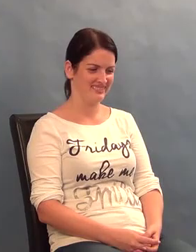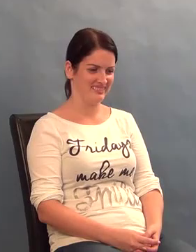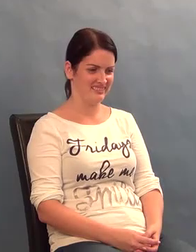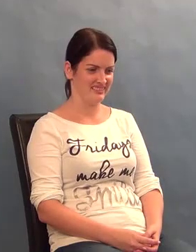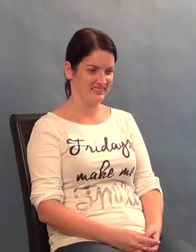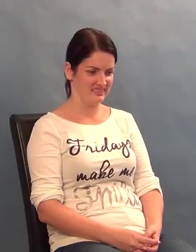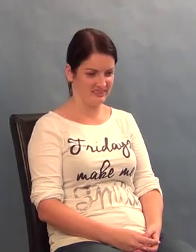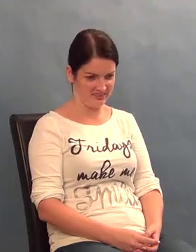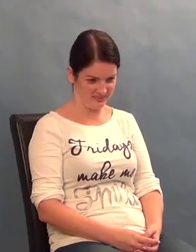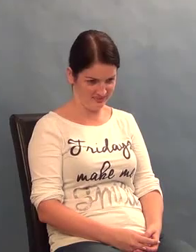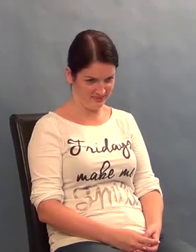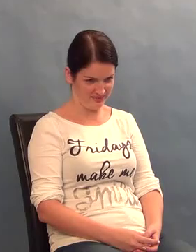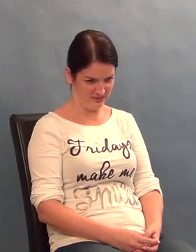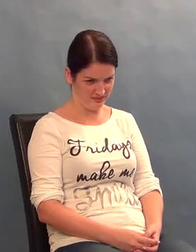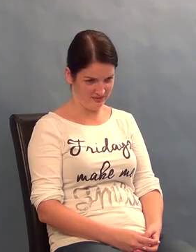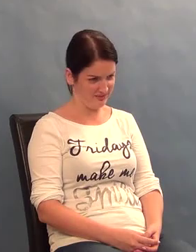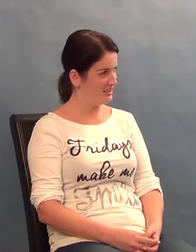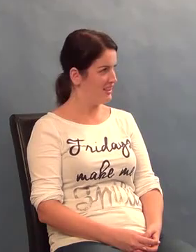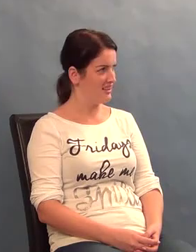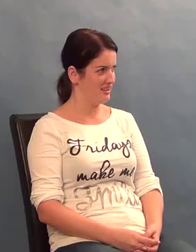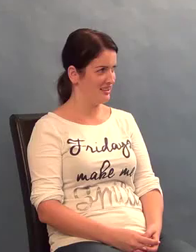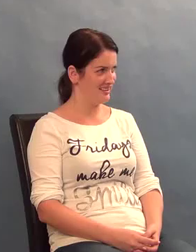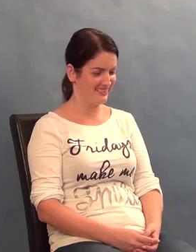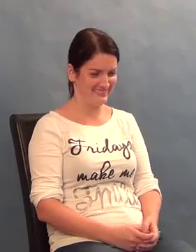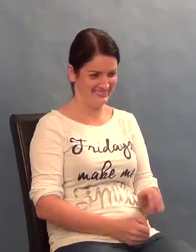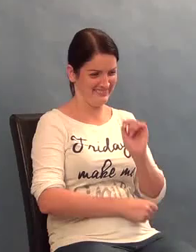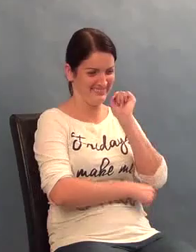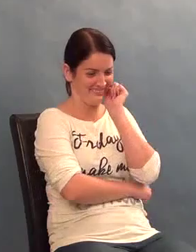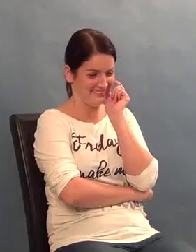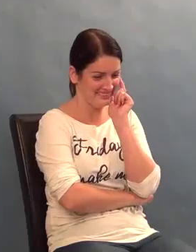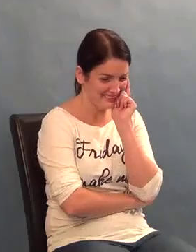Przed domem jest płot.